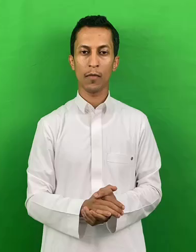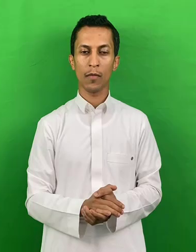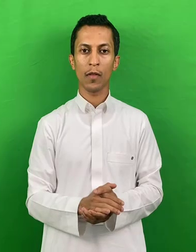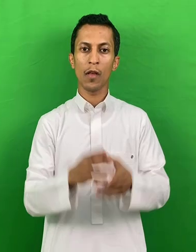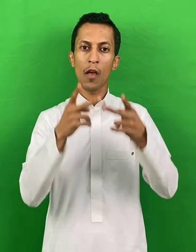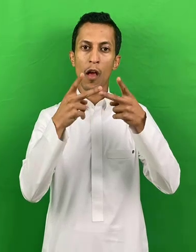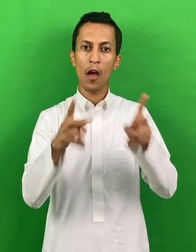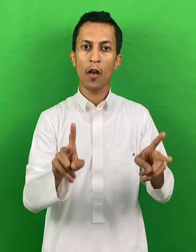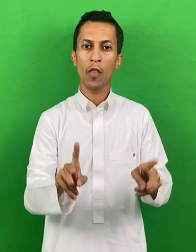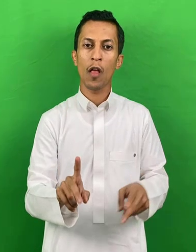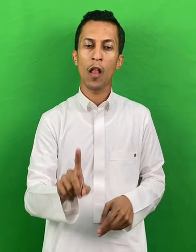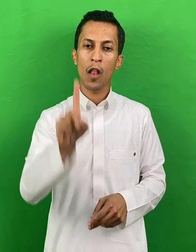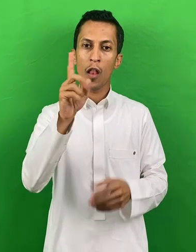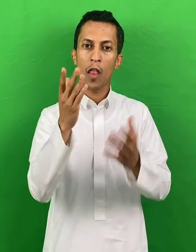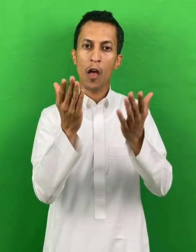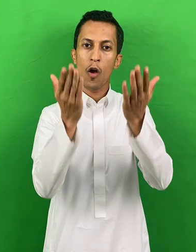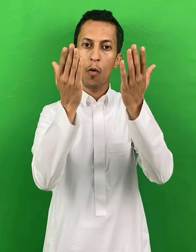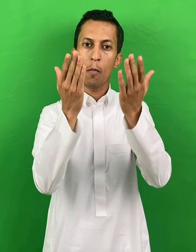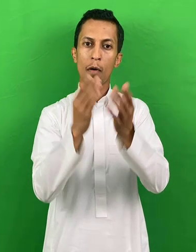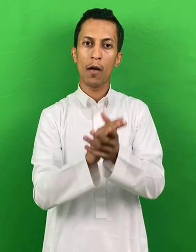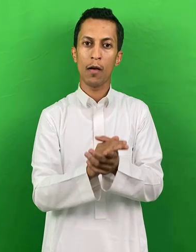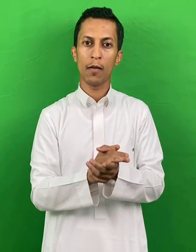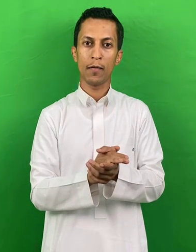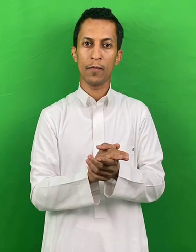ارض اللهم